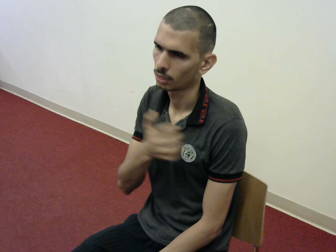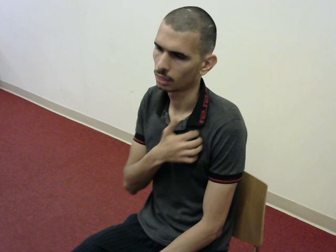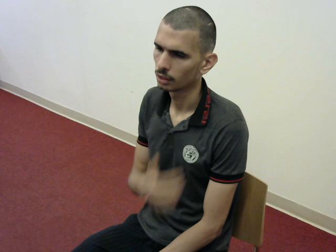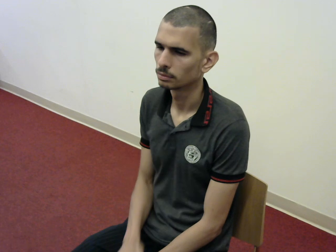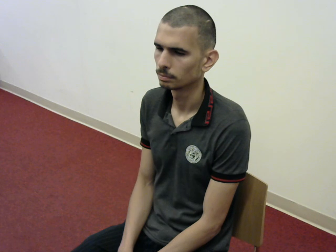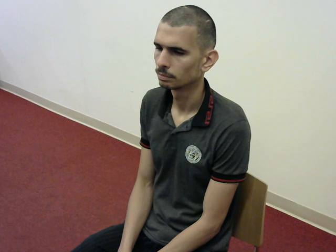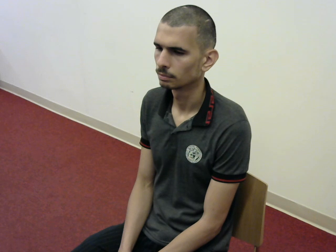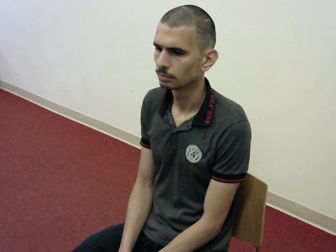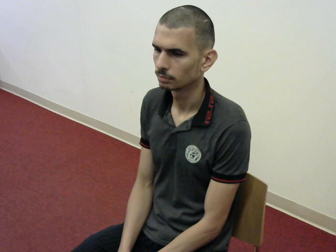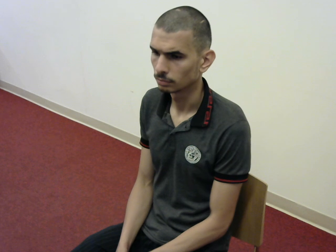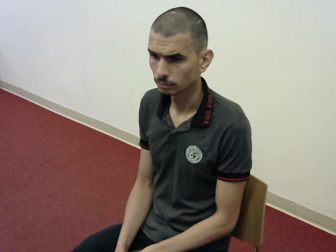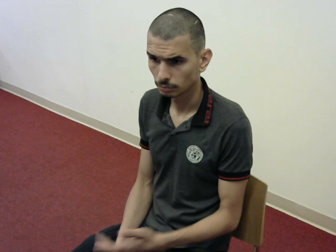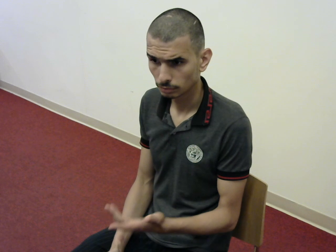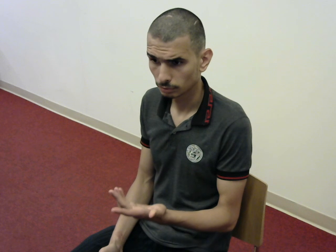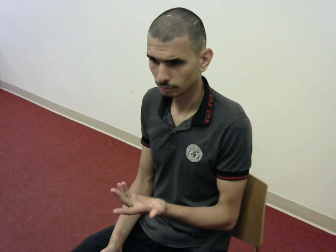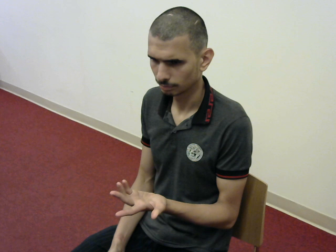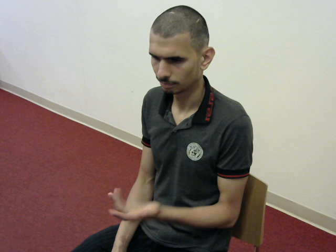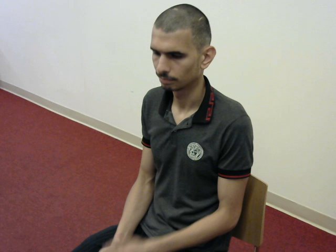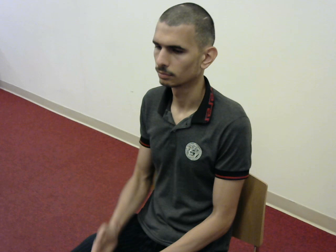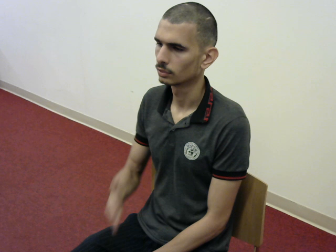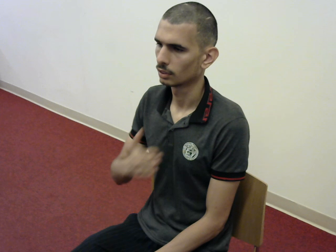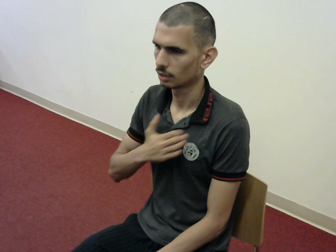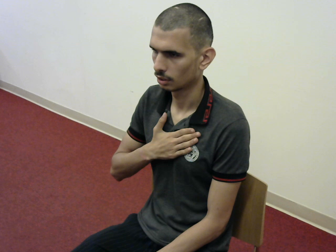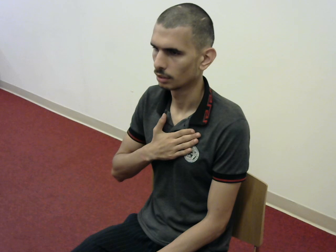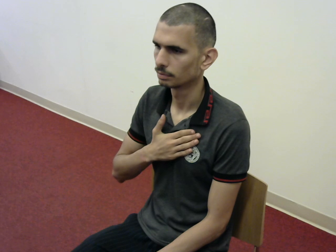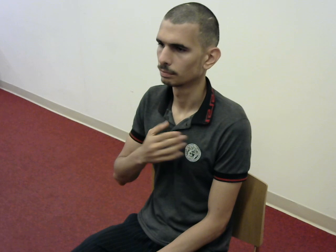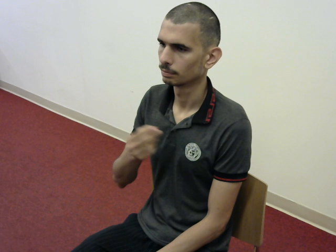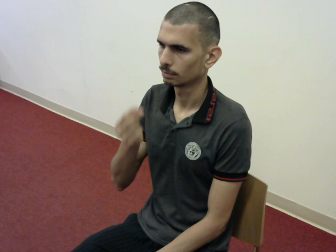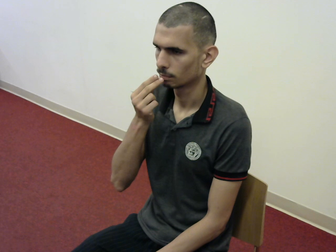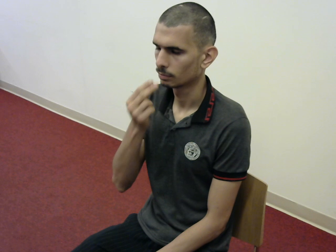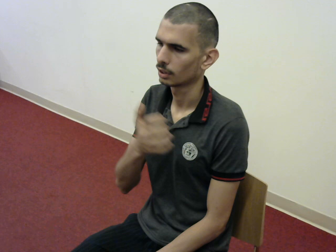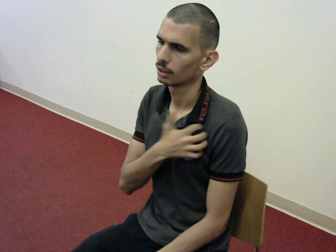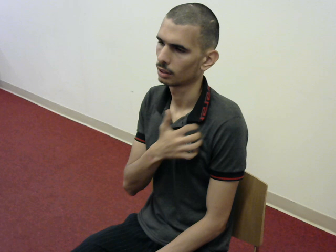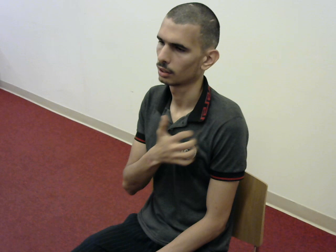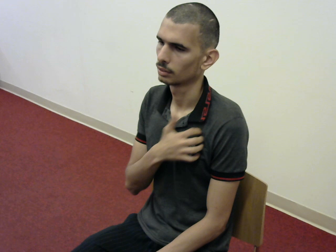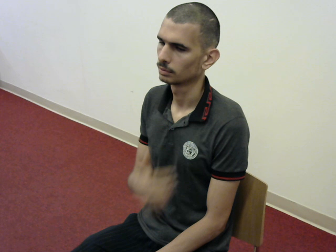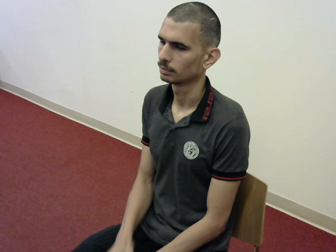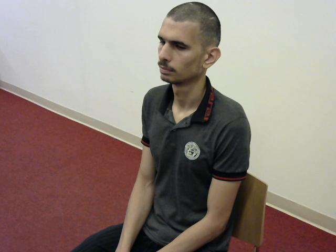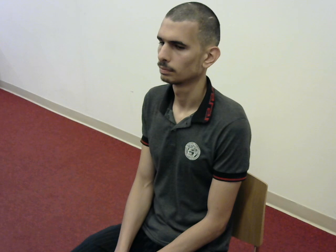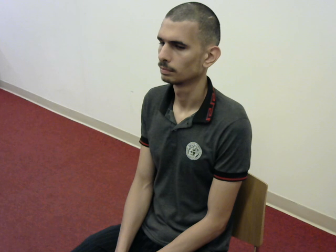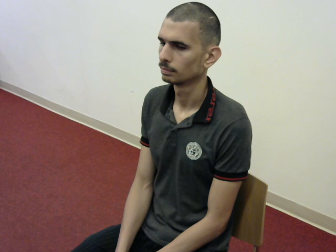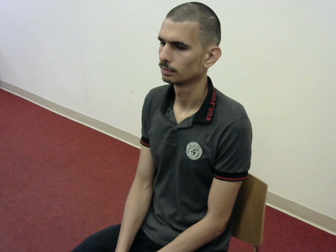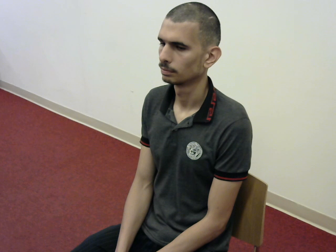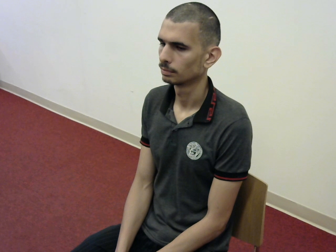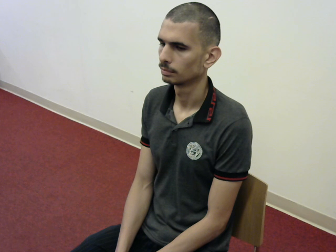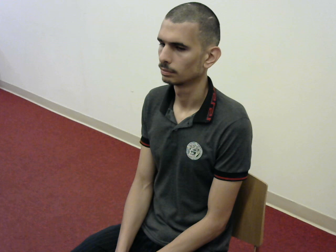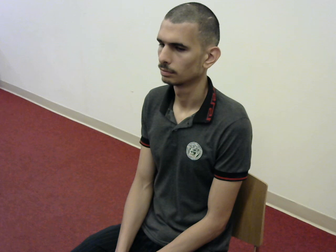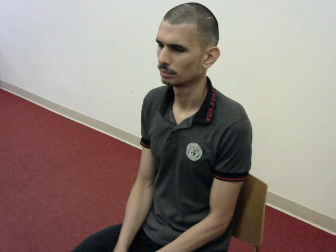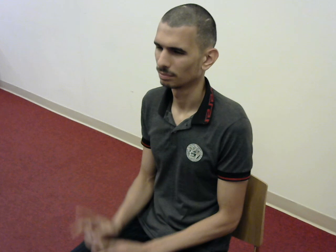Mən yemək istəyirəm